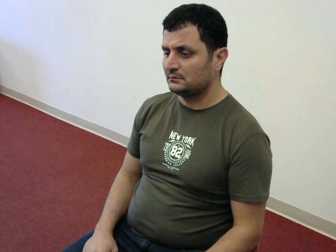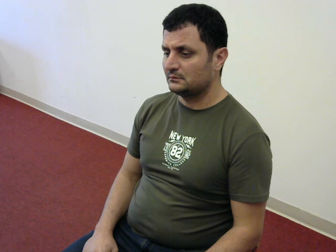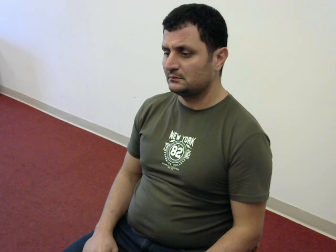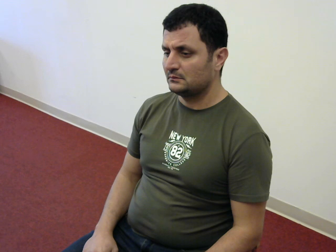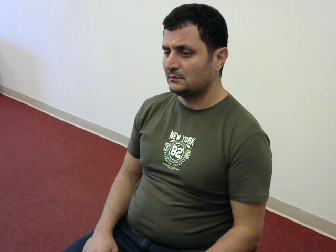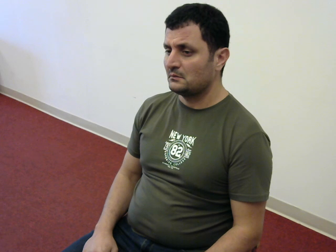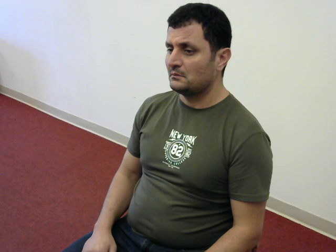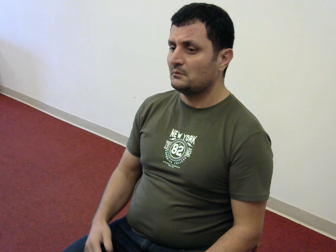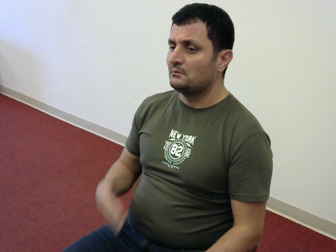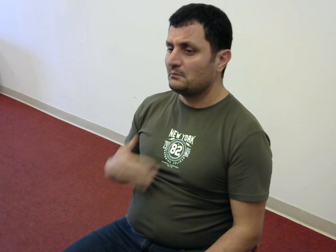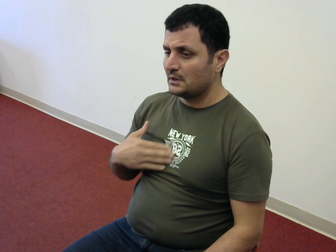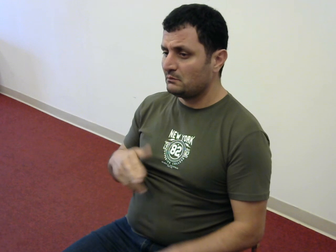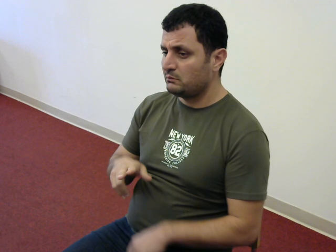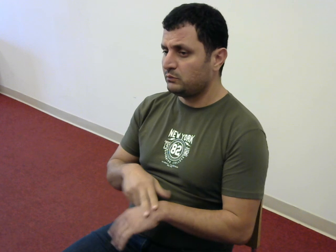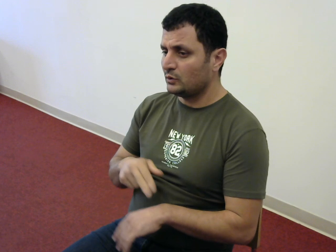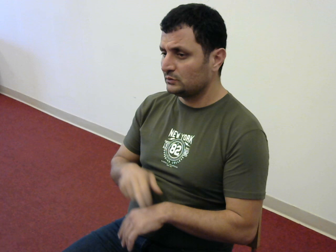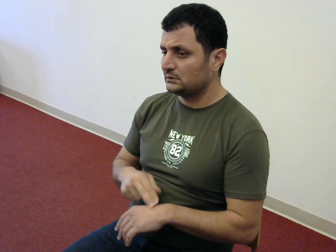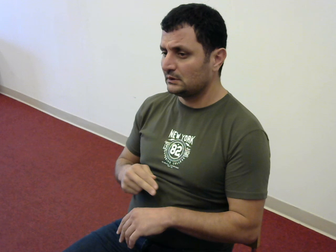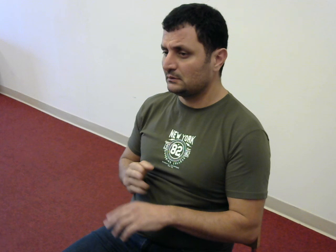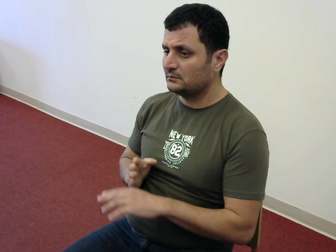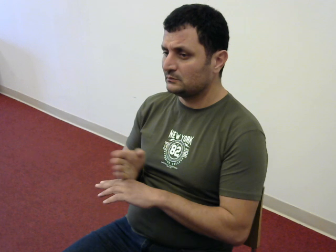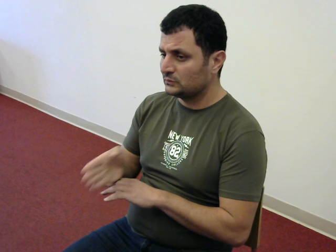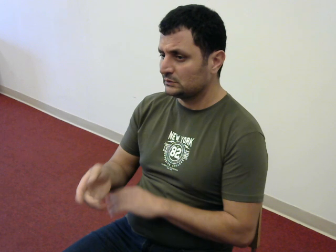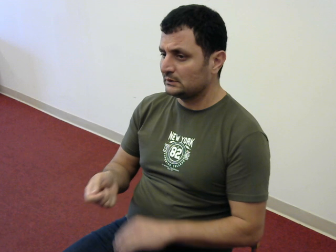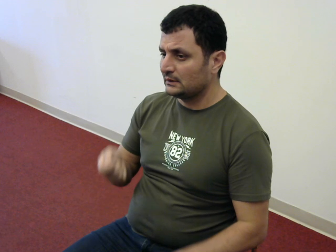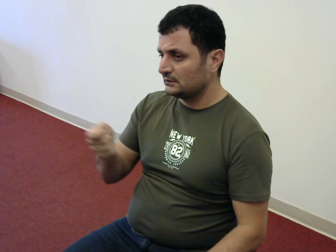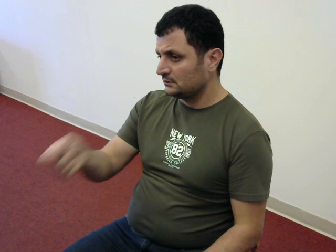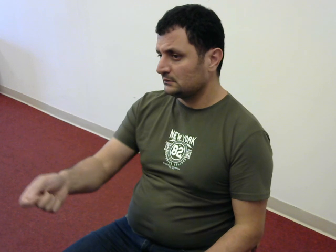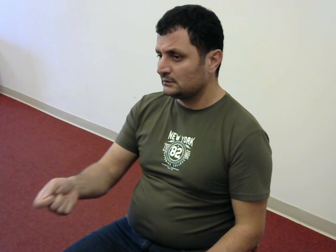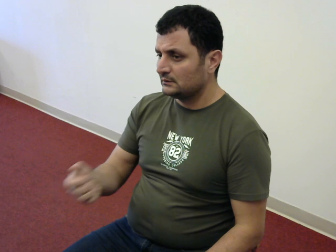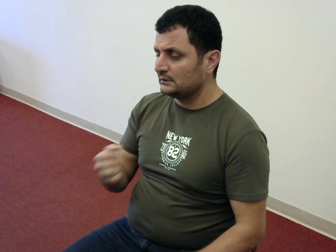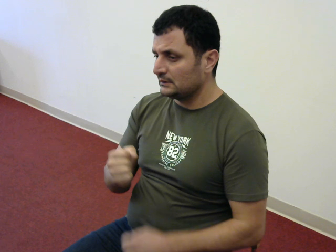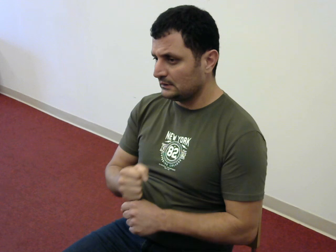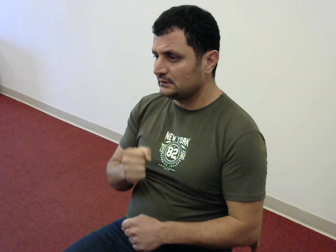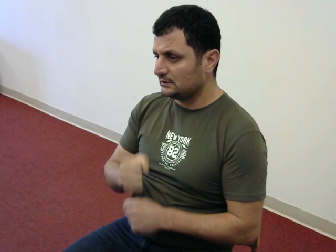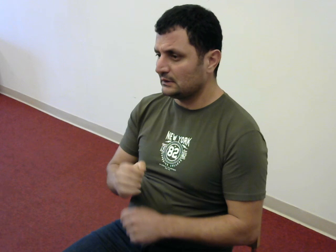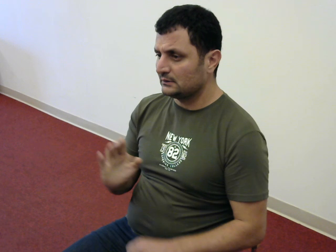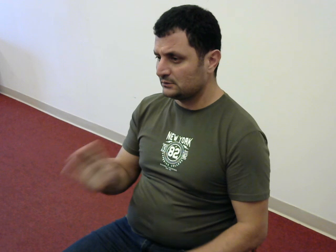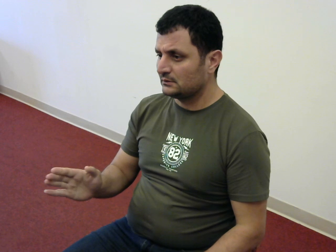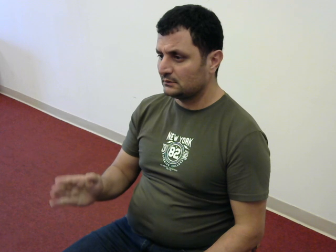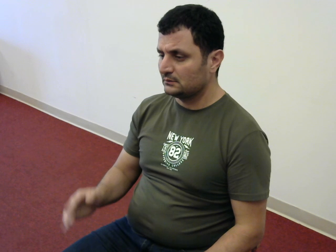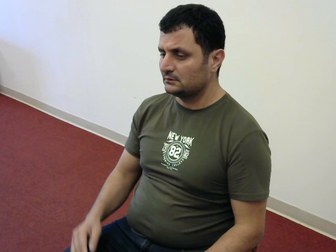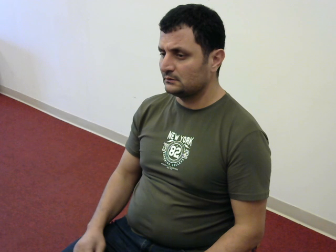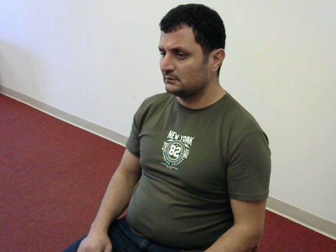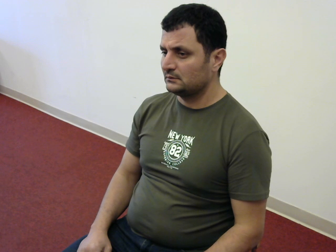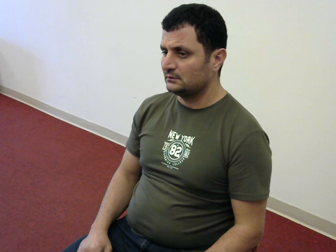Mən polisə müraciət edəcəyəm